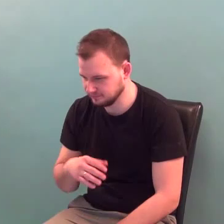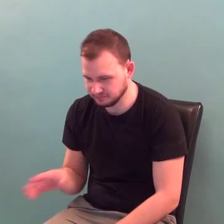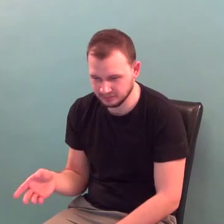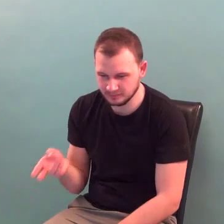Odpada.